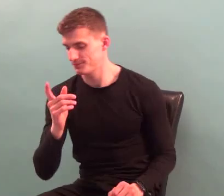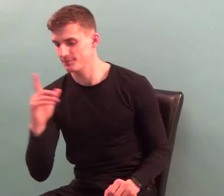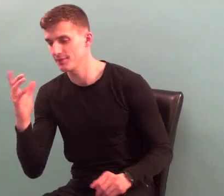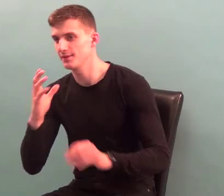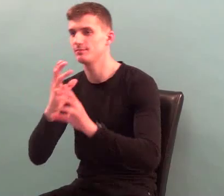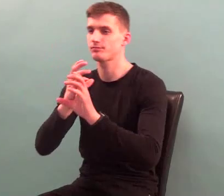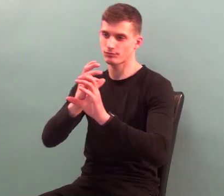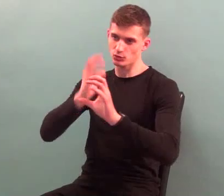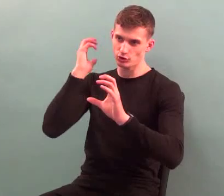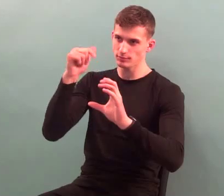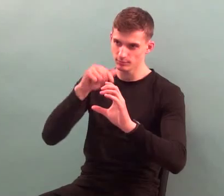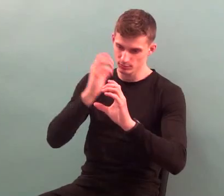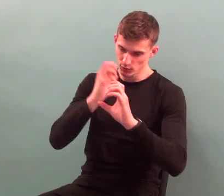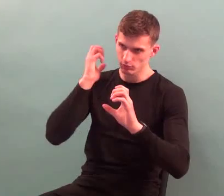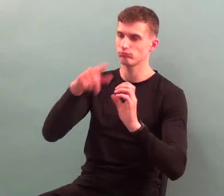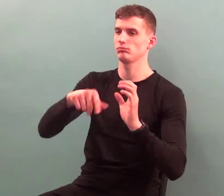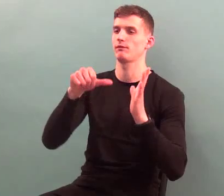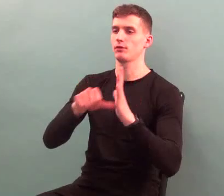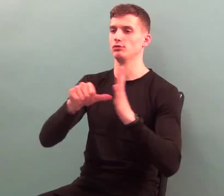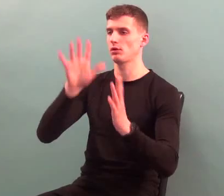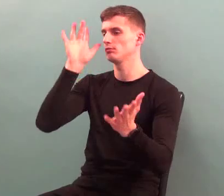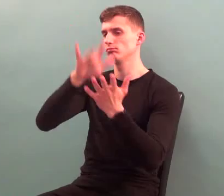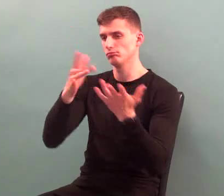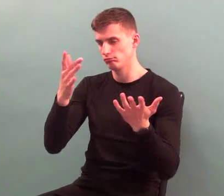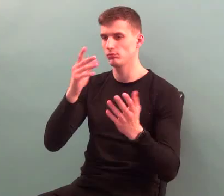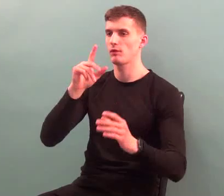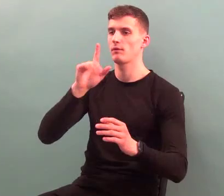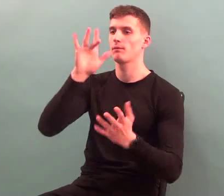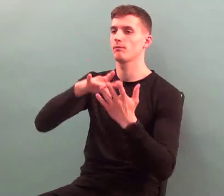Autobus, a w nim wycieczka, która jedzie do Włoch.